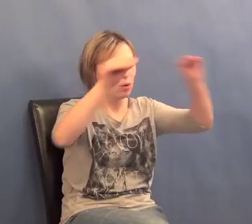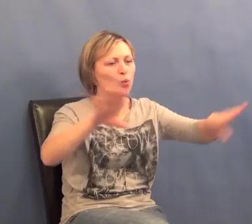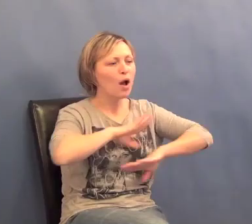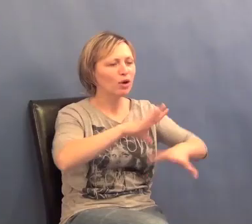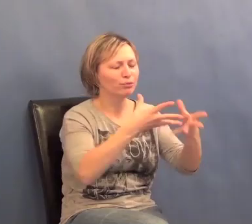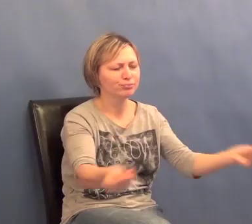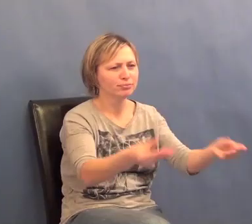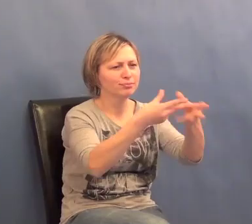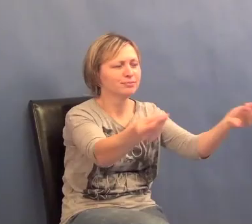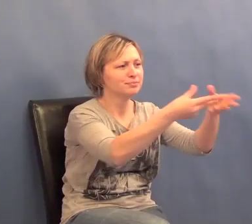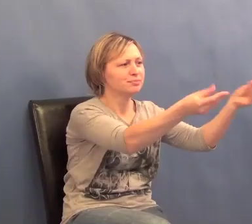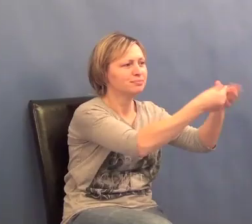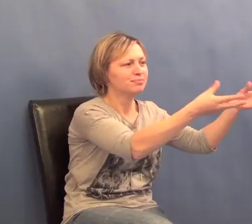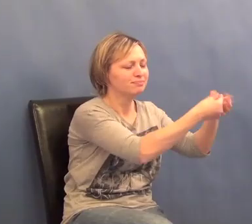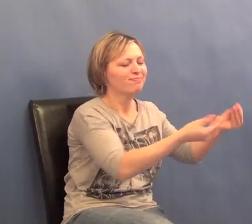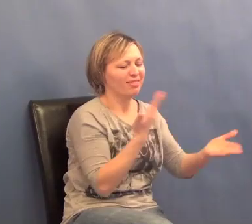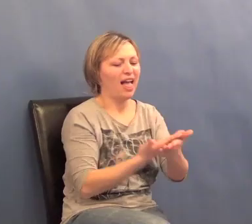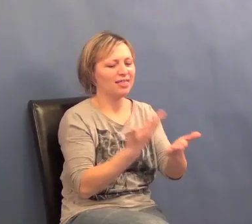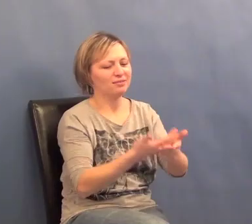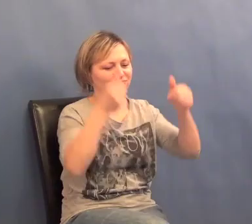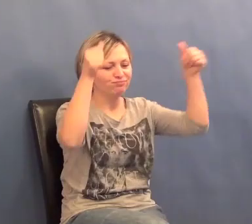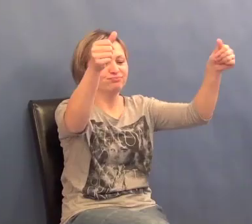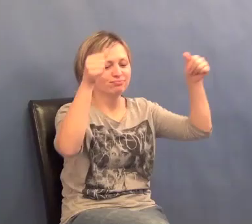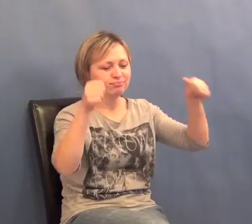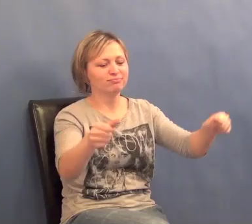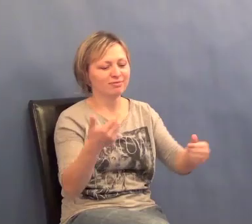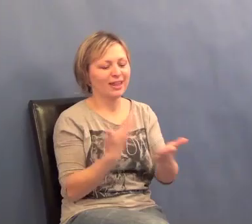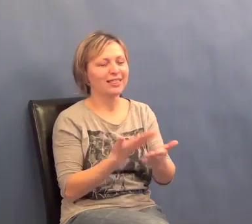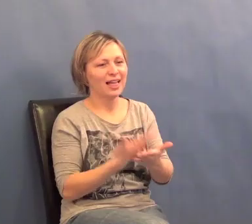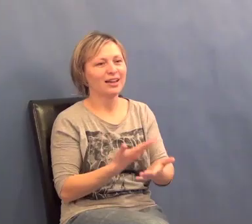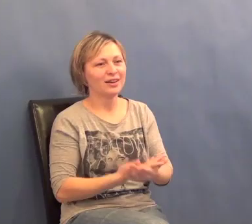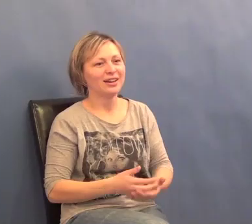Ławki znikają, więc dlatego wywieszono tablicę.